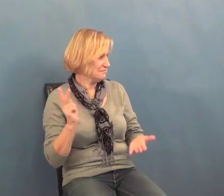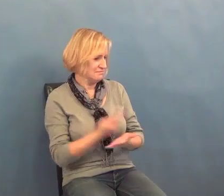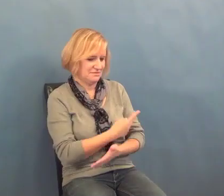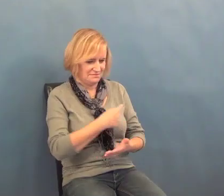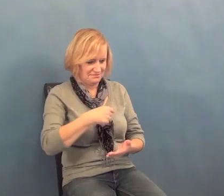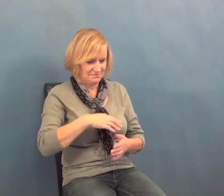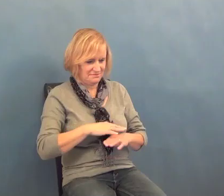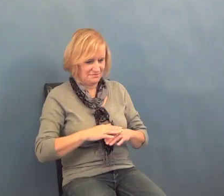Przewrócić.